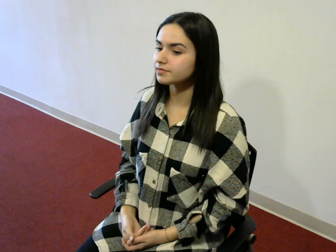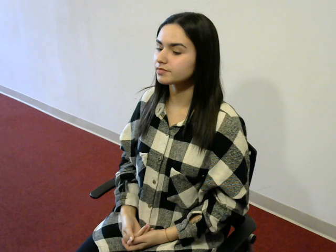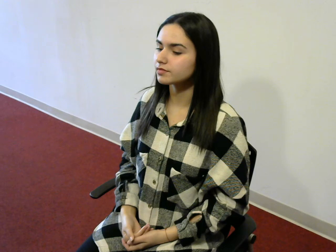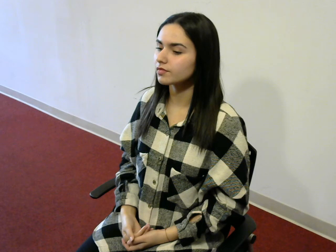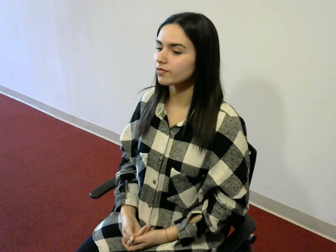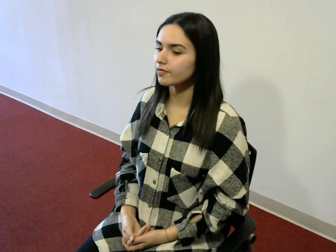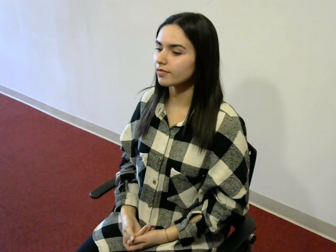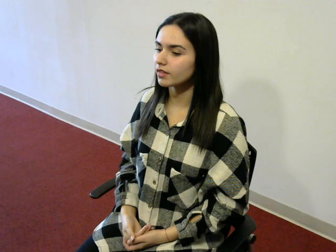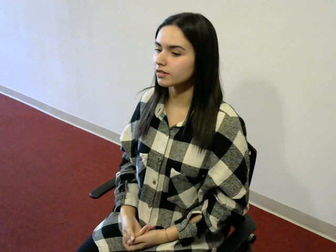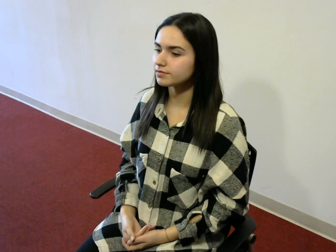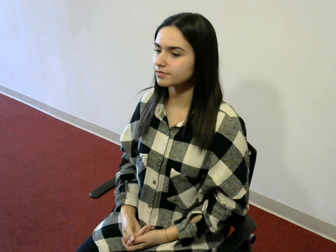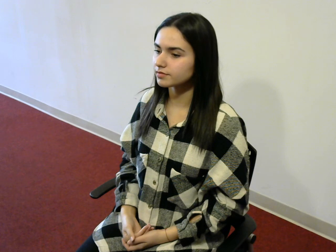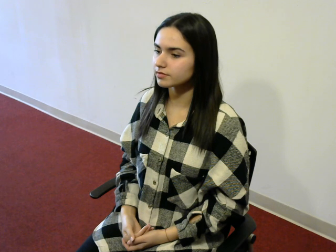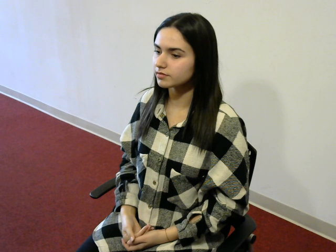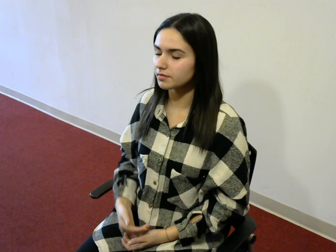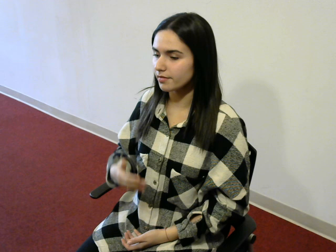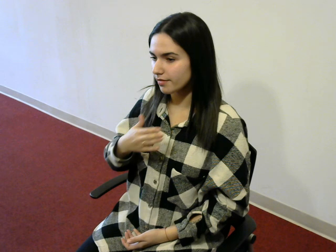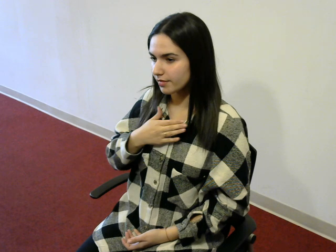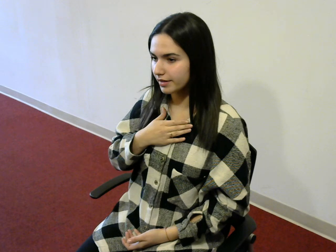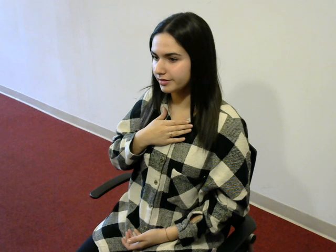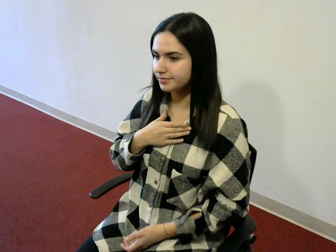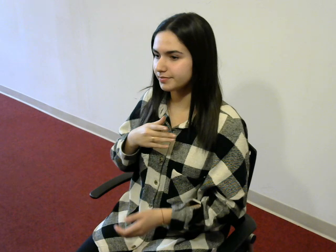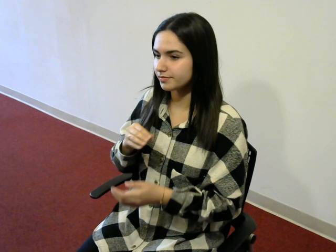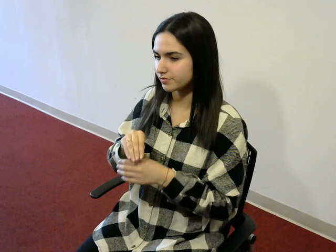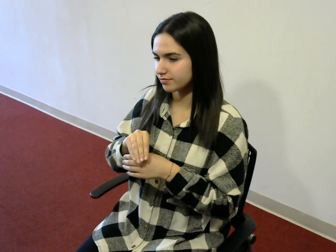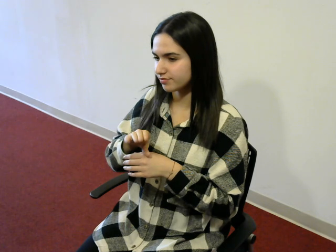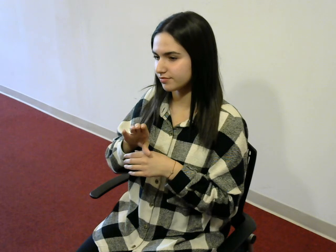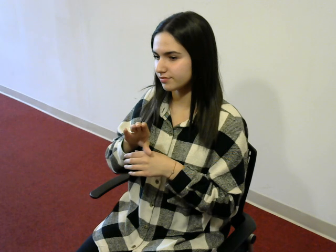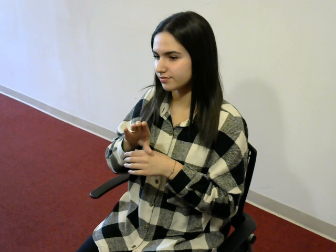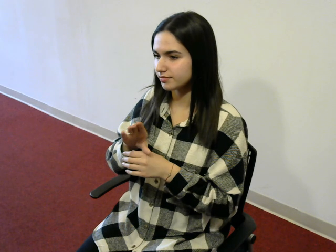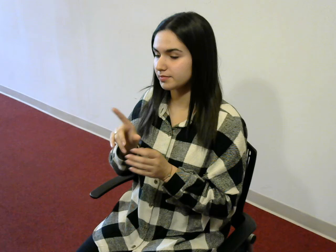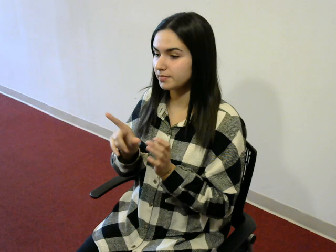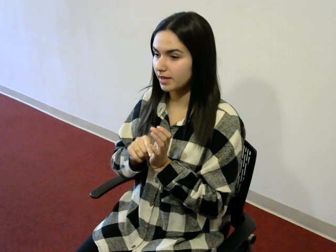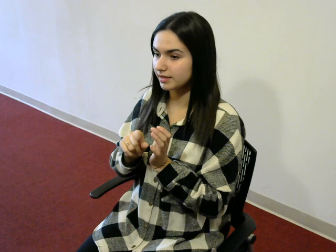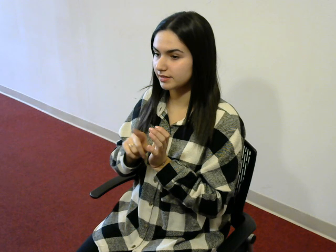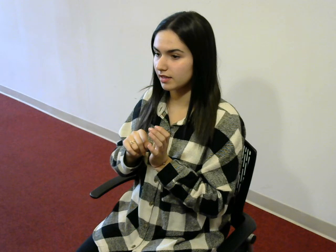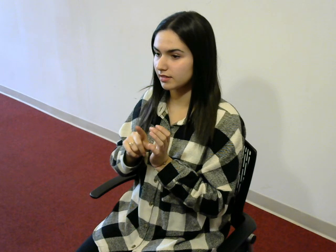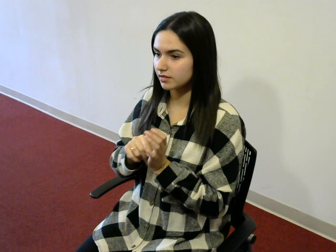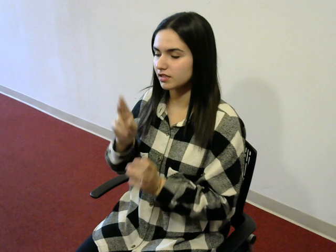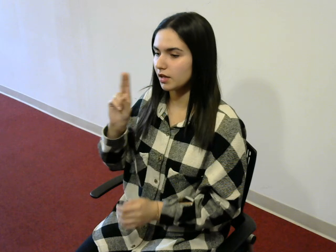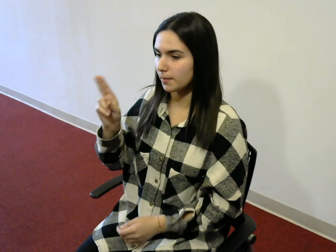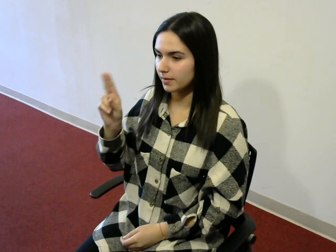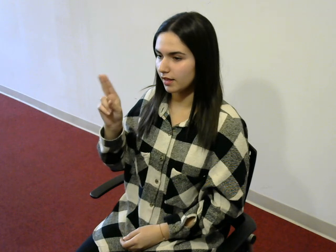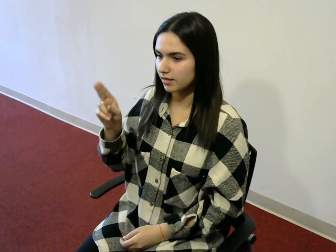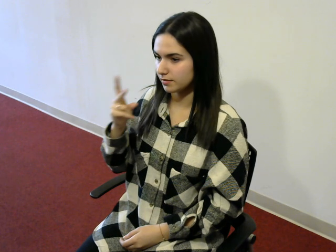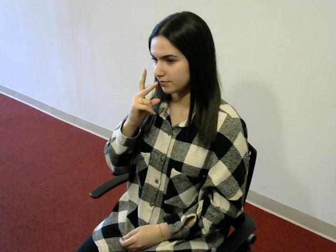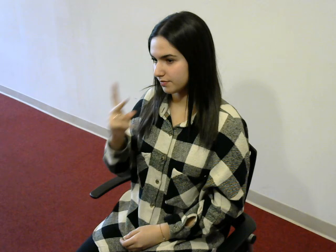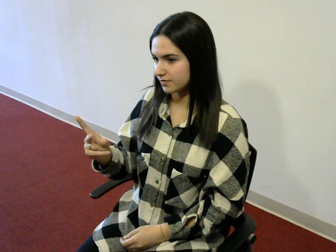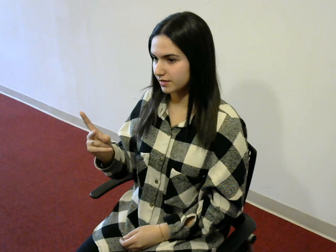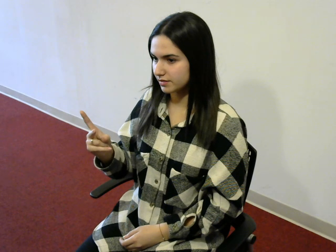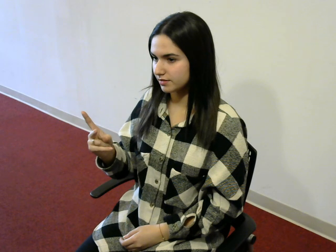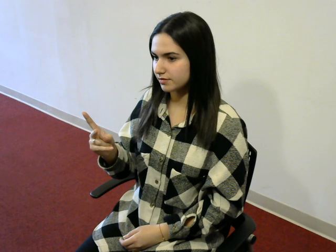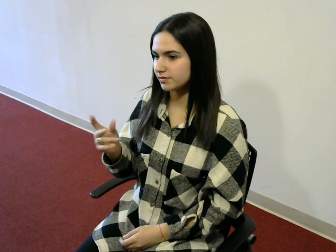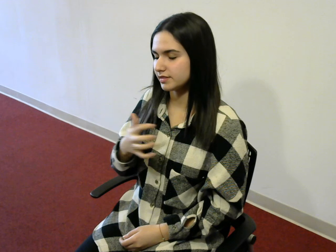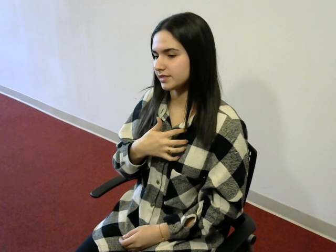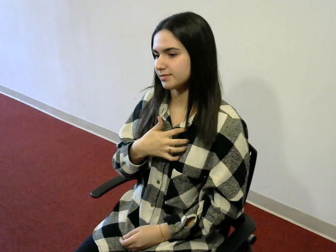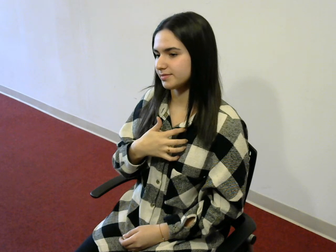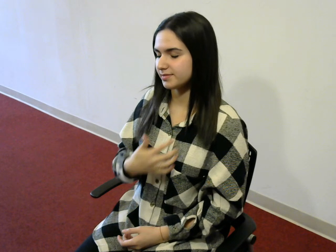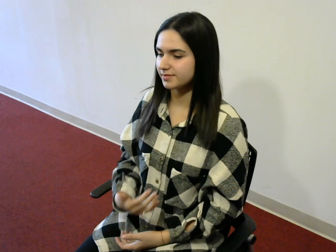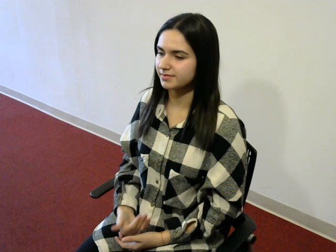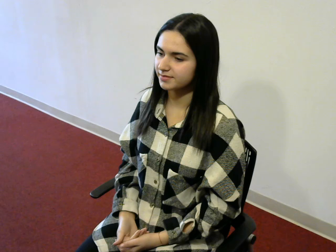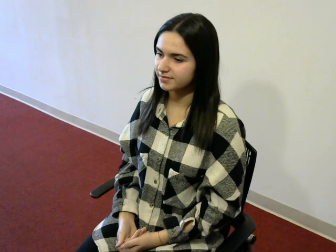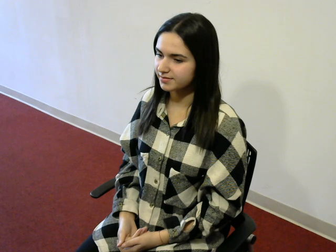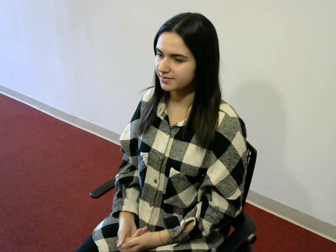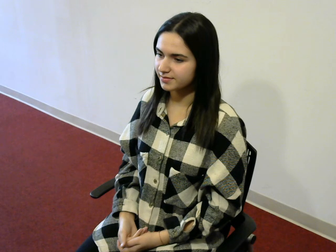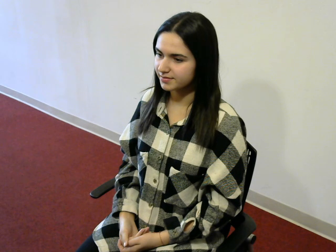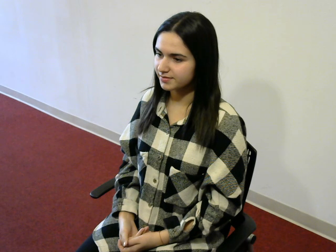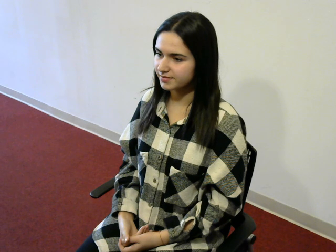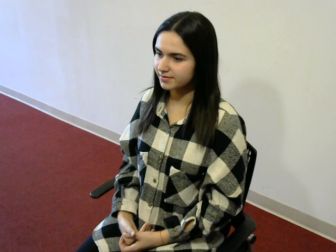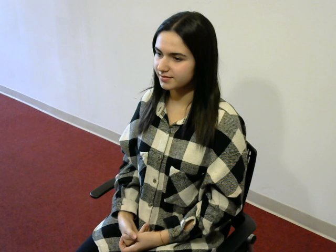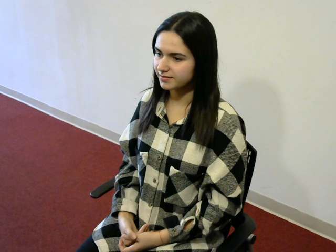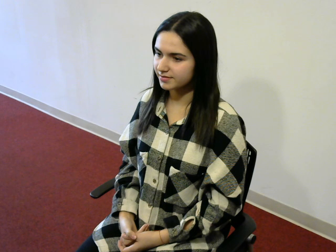Mən yığılmış pensiya kapitalıma baxmaq istəyirəm